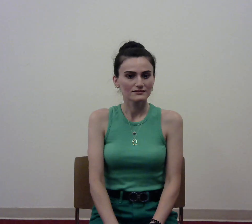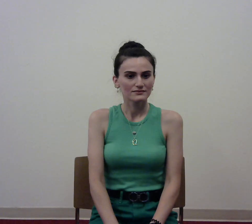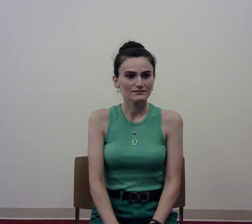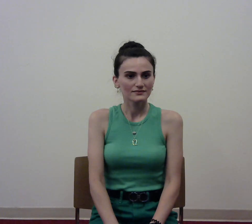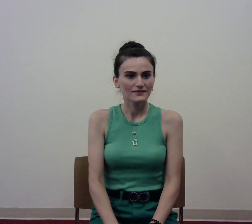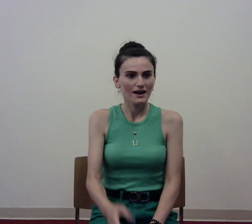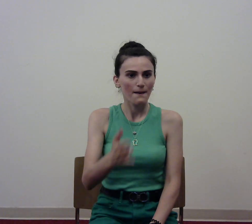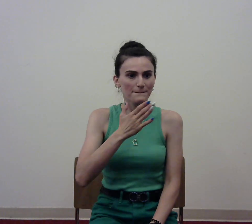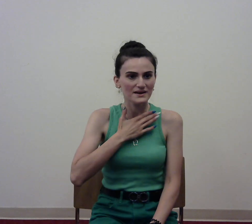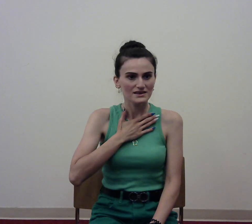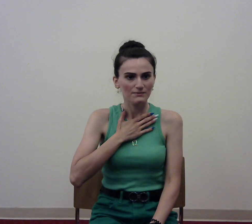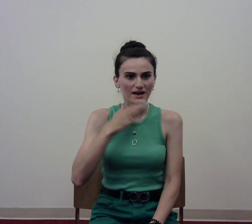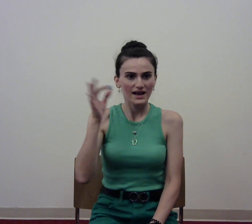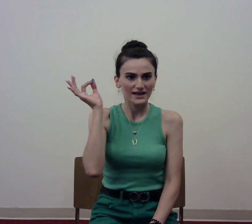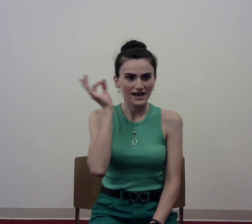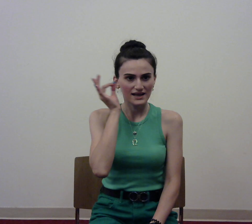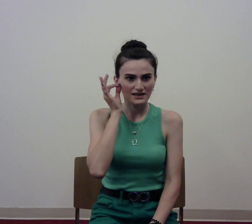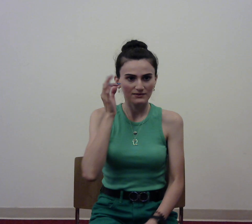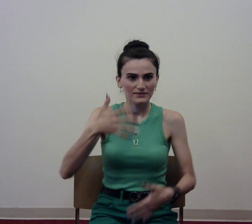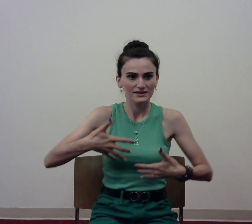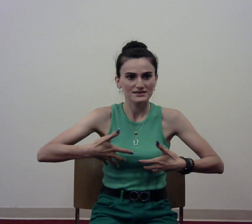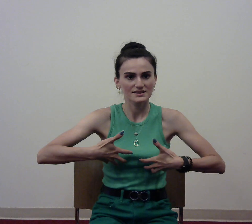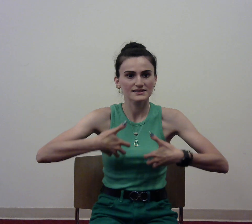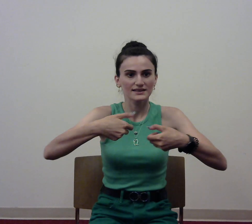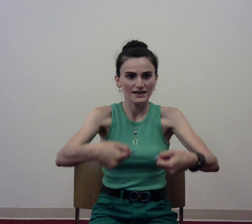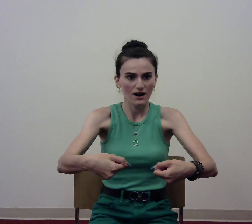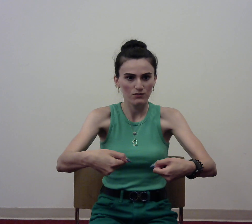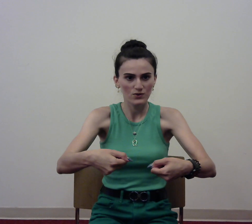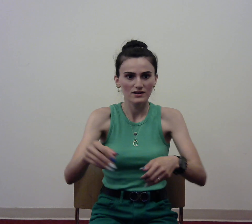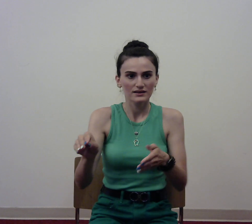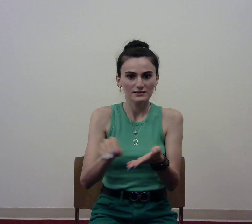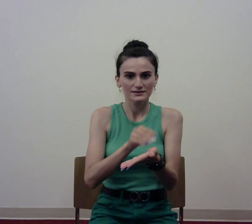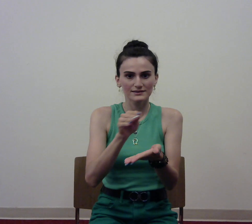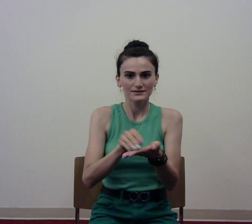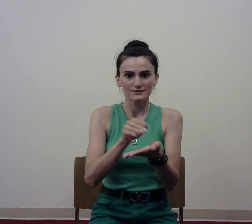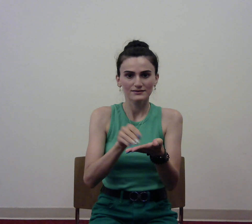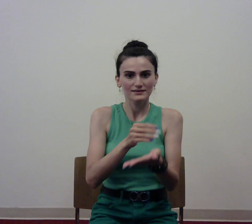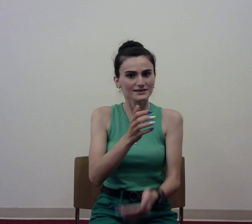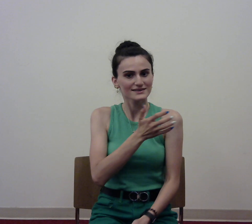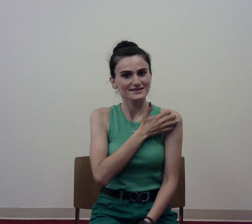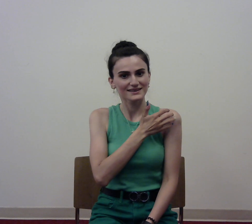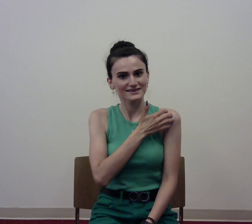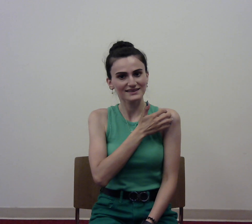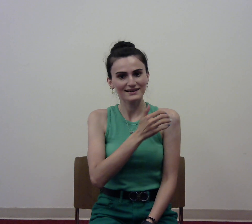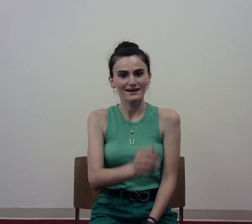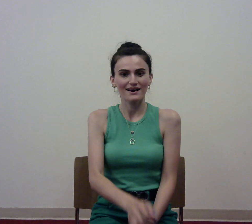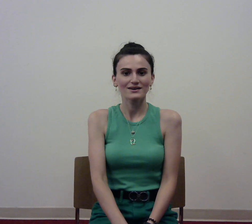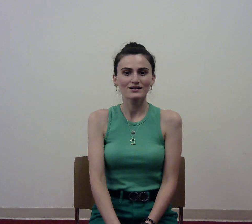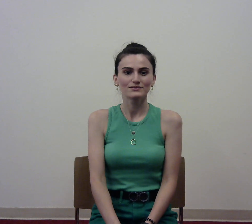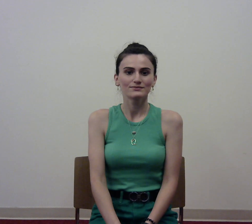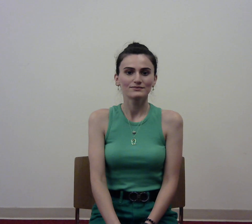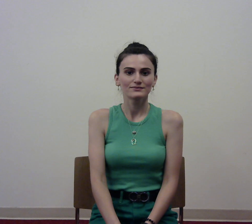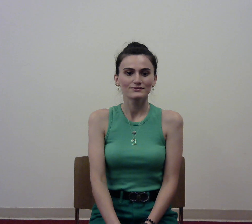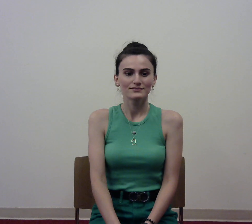Mən həkimin qəbuluna yazılmaq istəyirəm